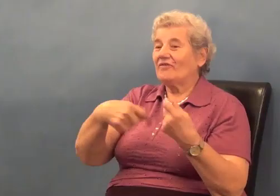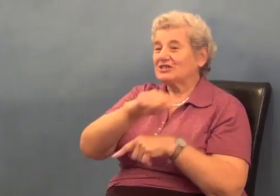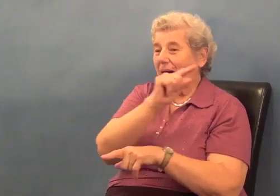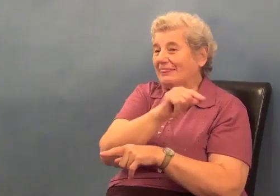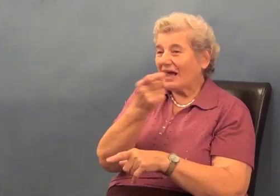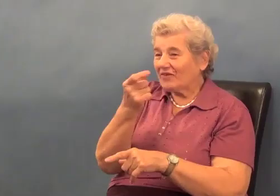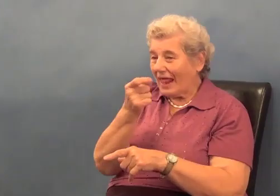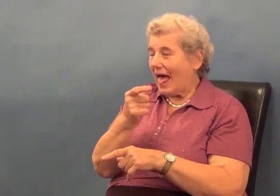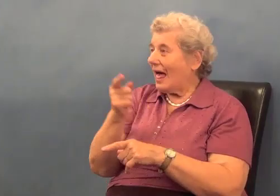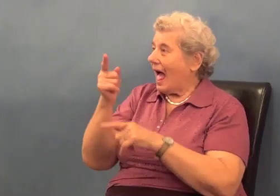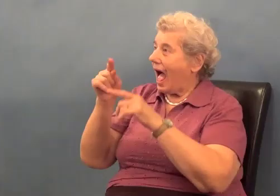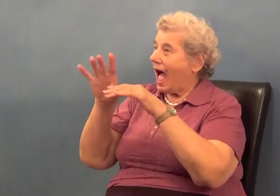Wyszła na chwilę.